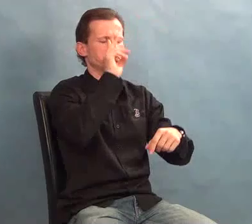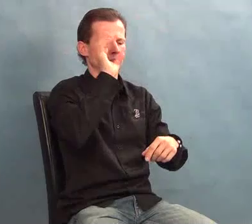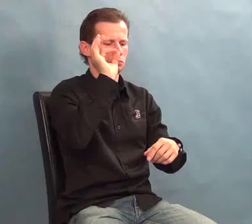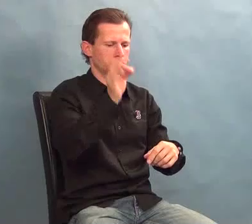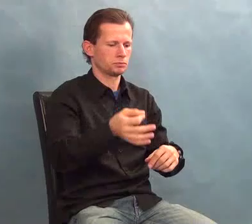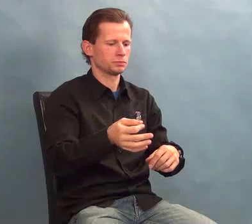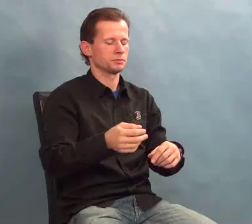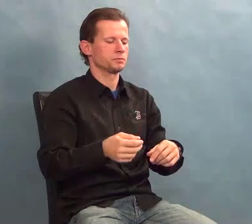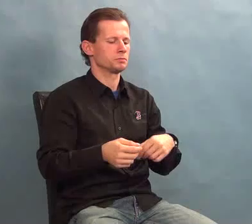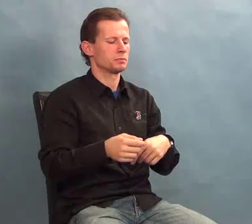Mama stwierdziła, że jest dobrze.